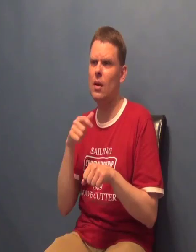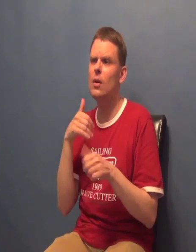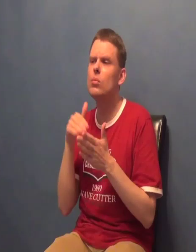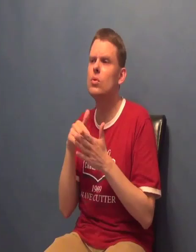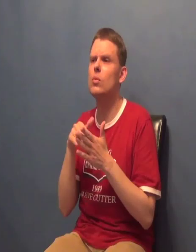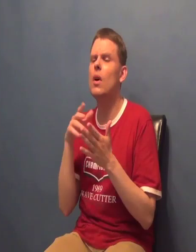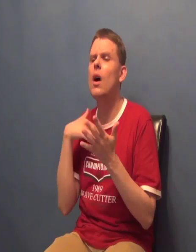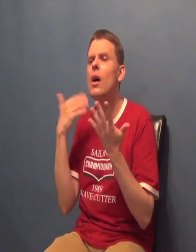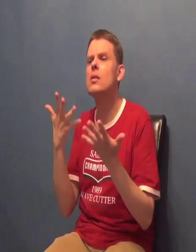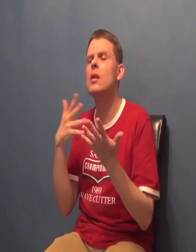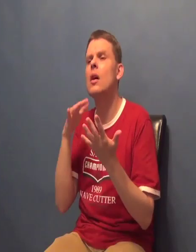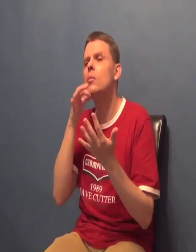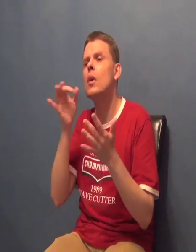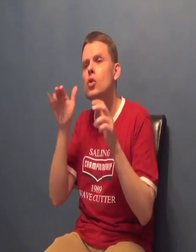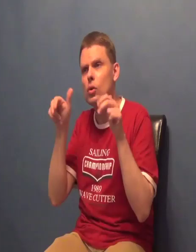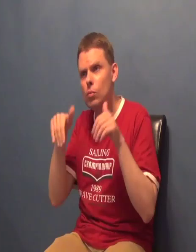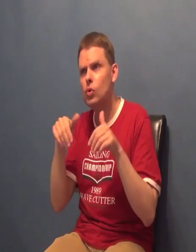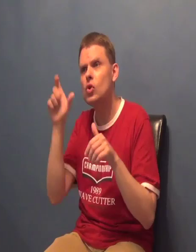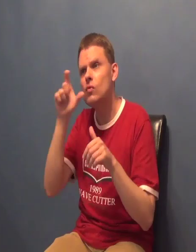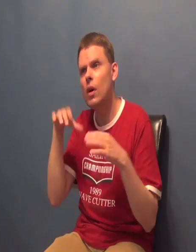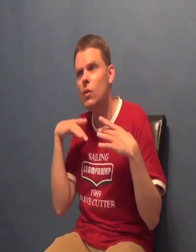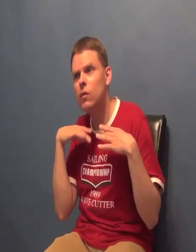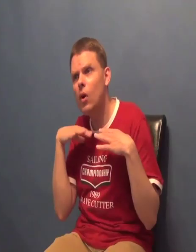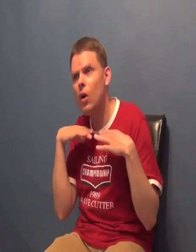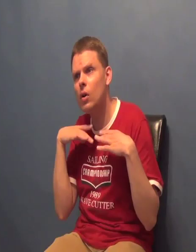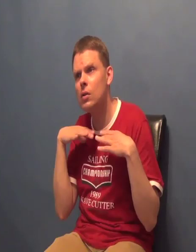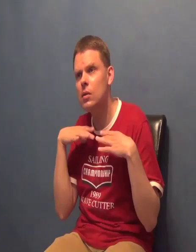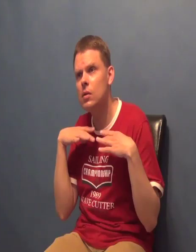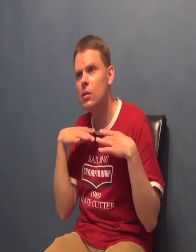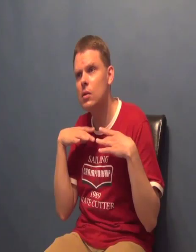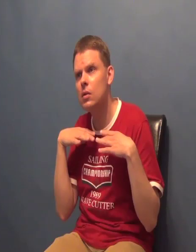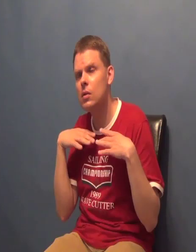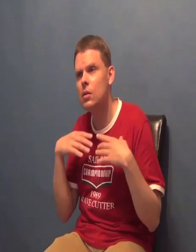Potrzebuję tego i chcę, więc pytam, czy może masz wolny czwartek?